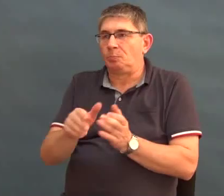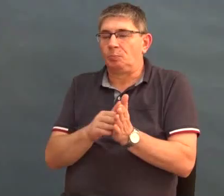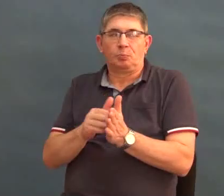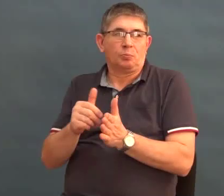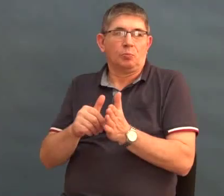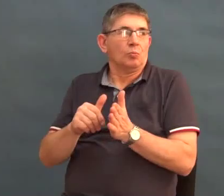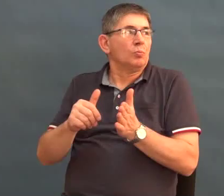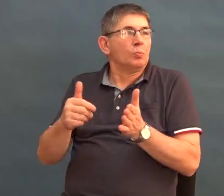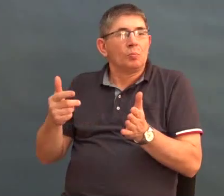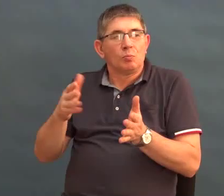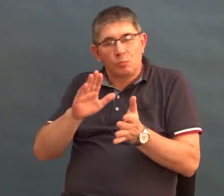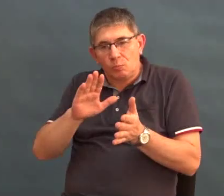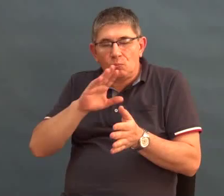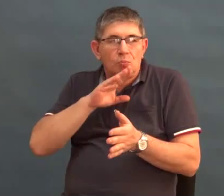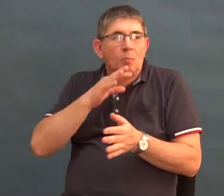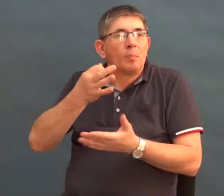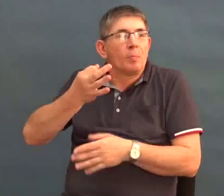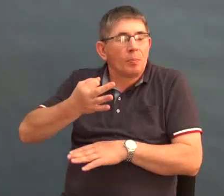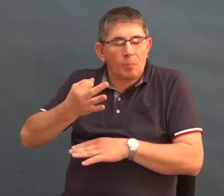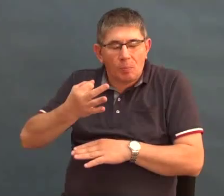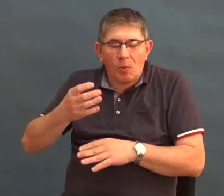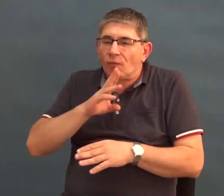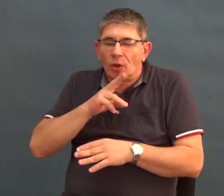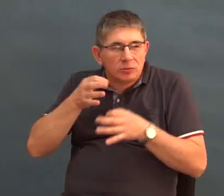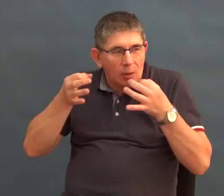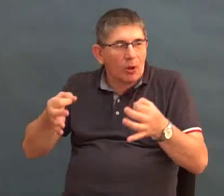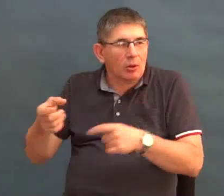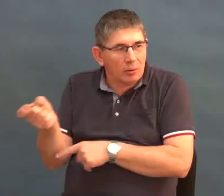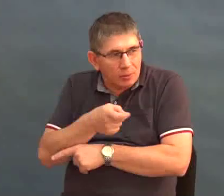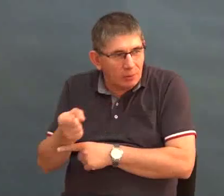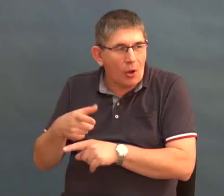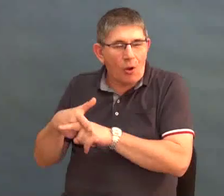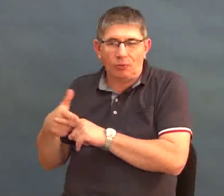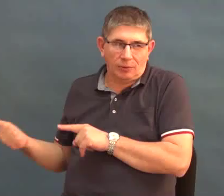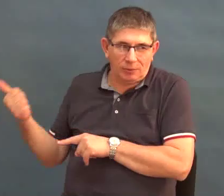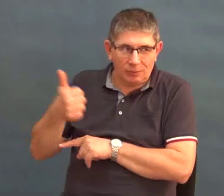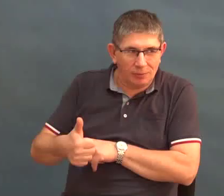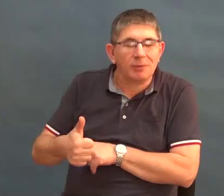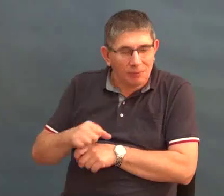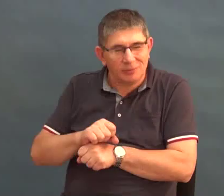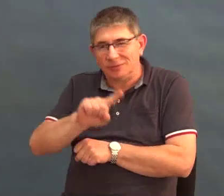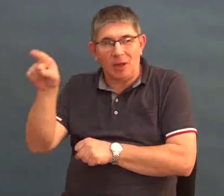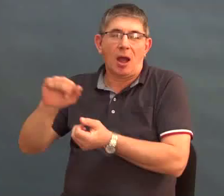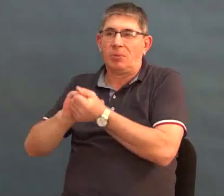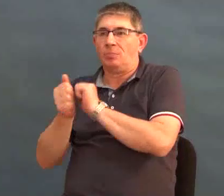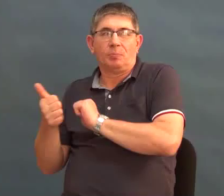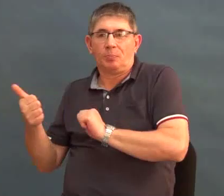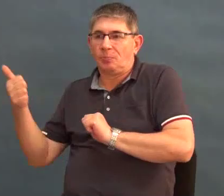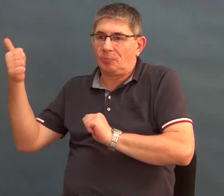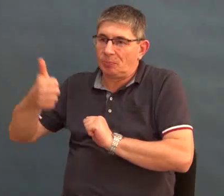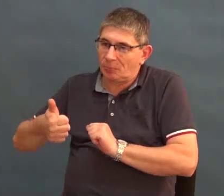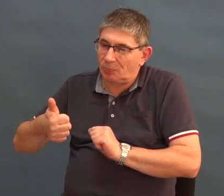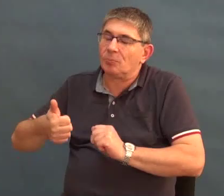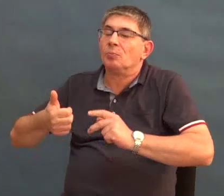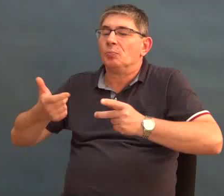Na przykład w myjni samochodowej, to ktoś tam konia myje.